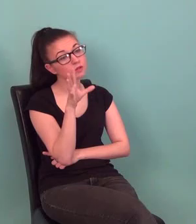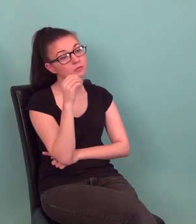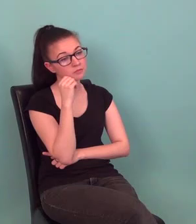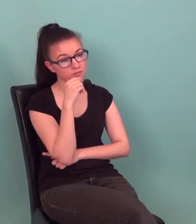Światło.